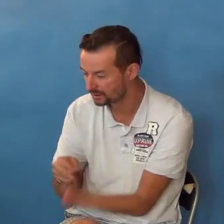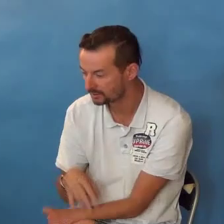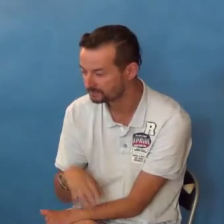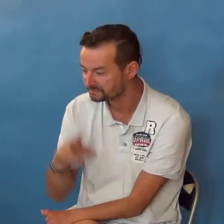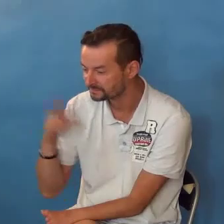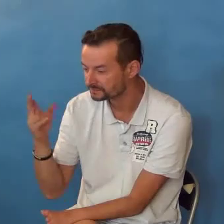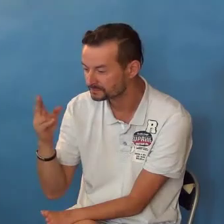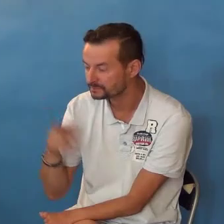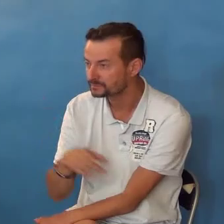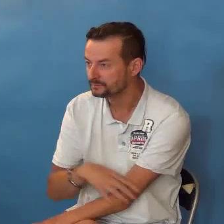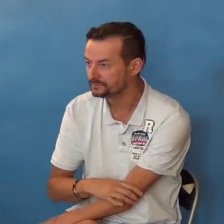Następny.